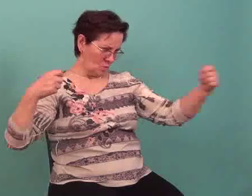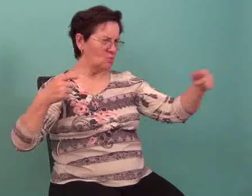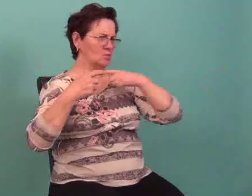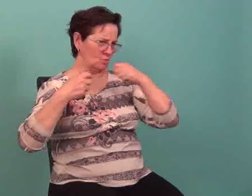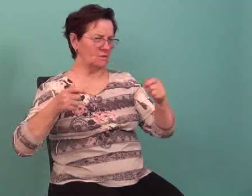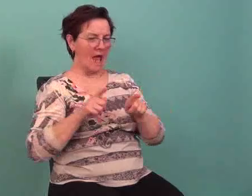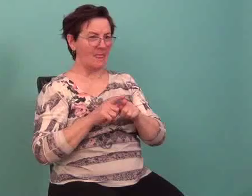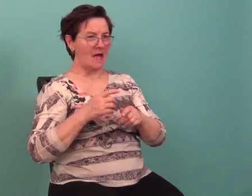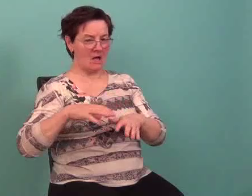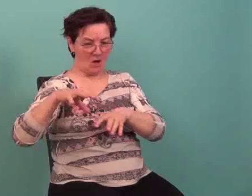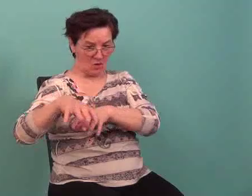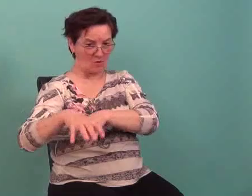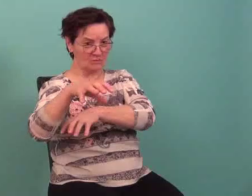To samo miejsce - tam, gdzie były te 3 kosze.